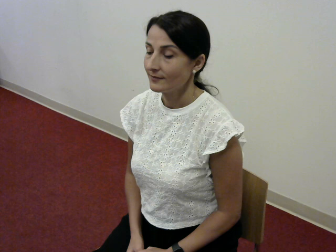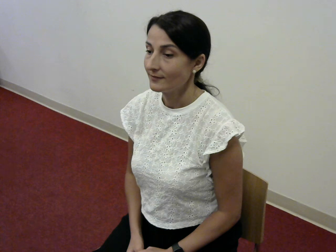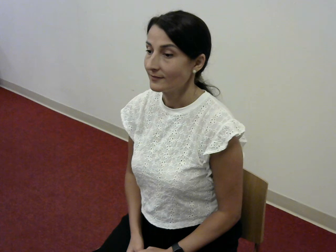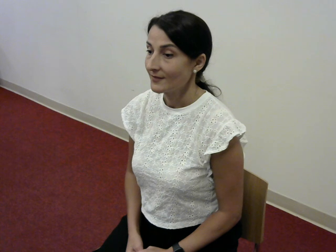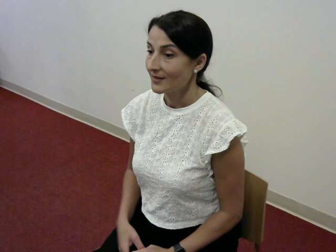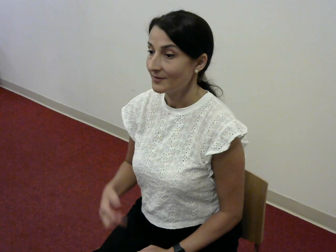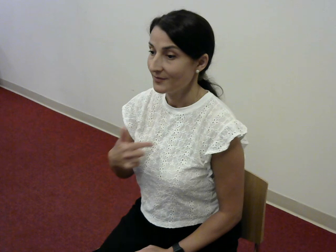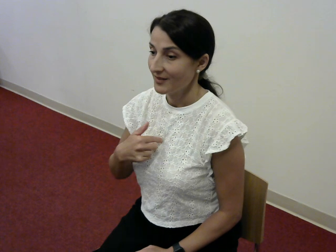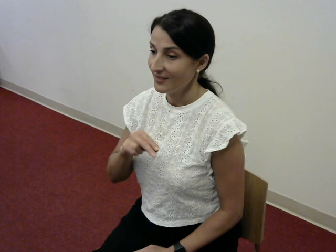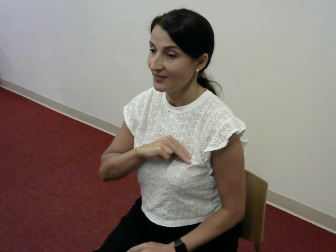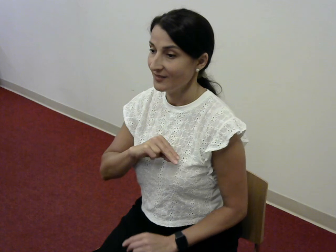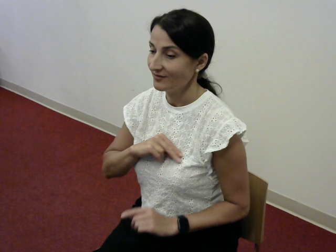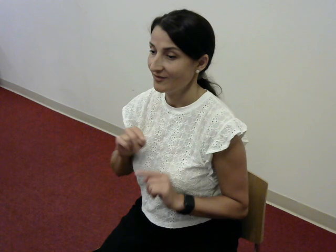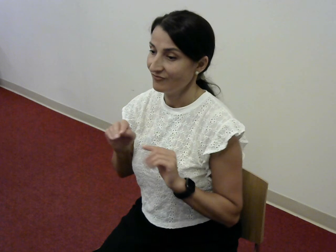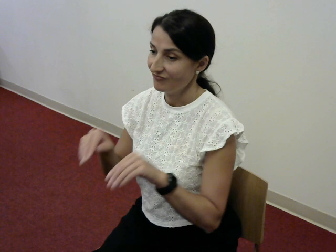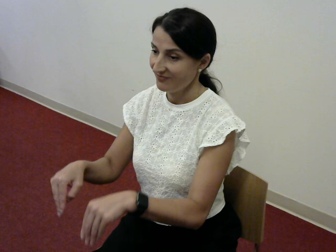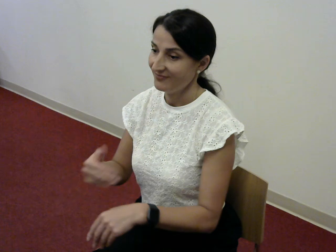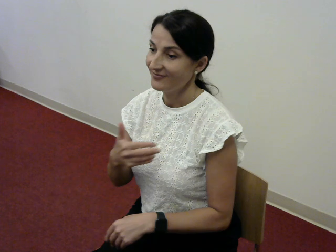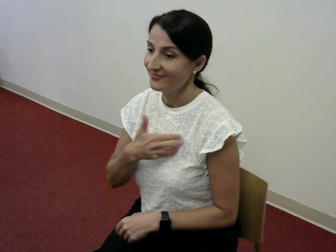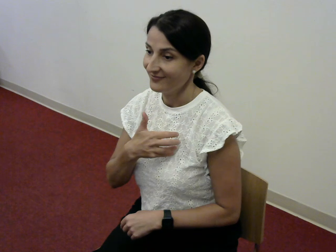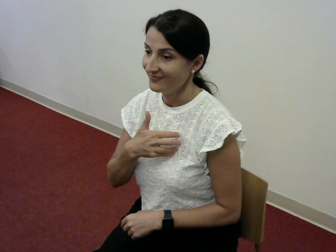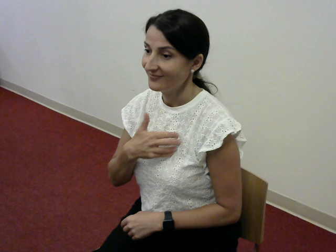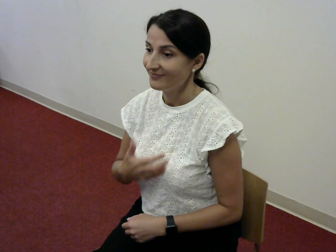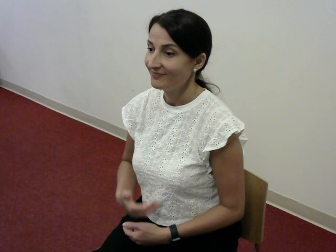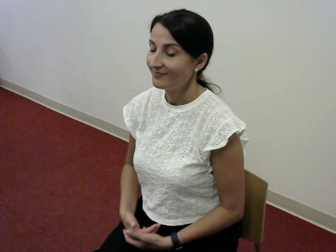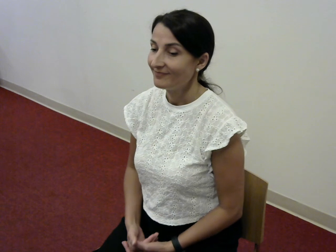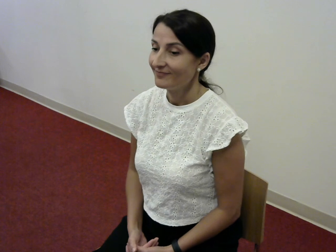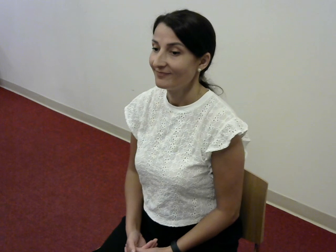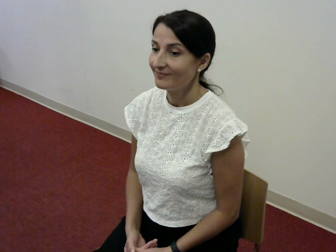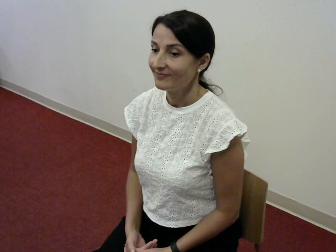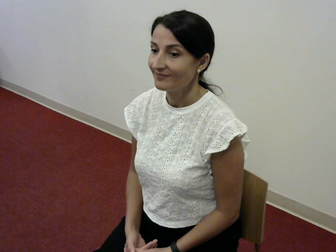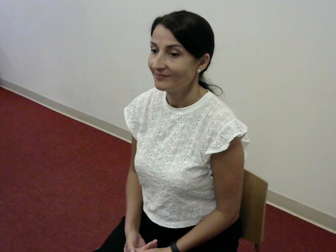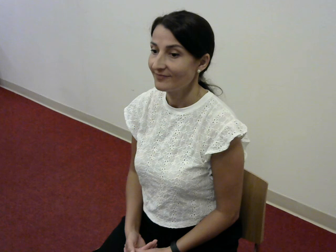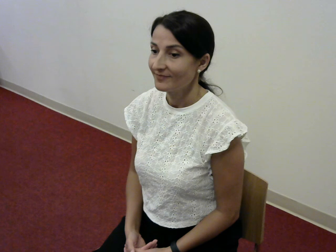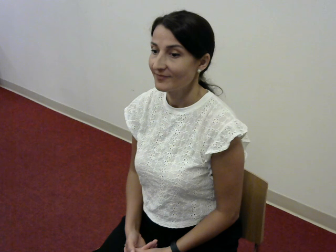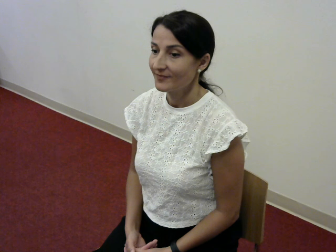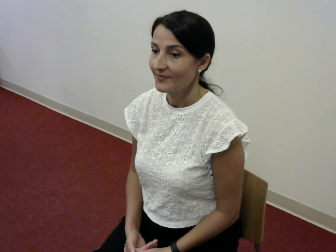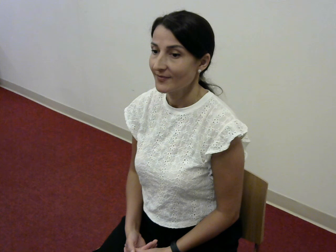Mən işə düzəlmək istəyirəm